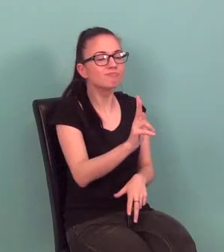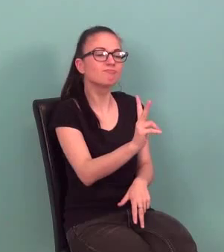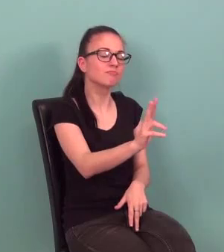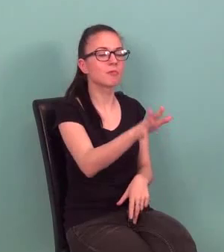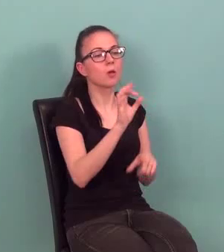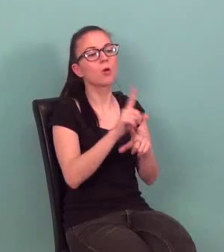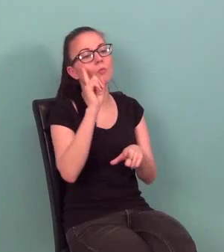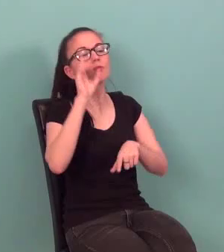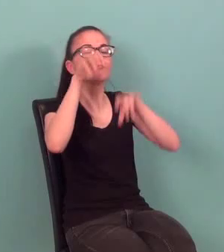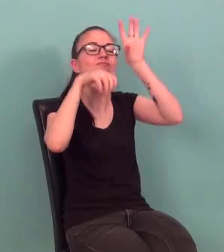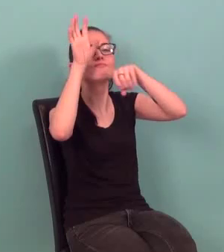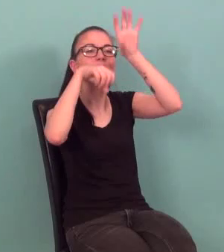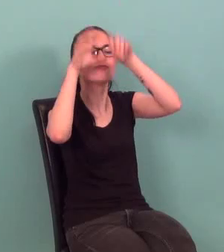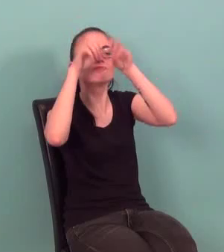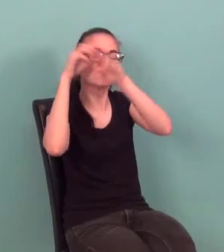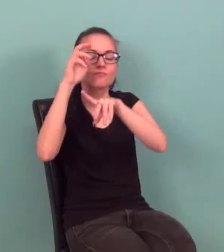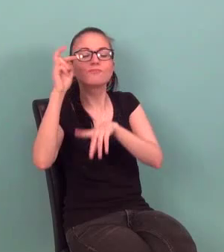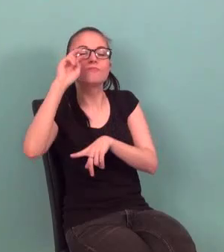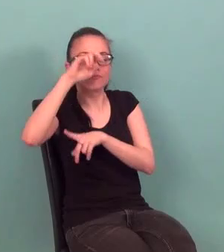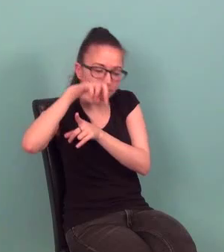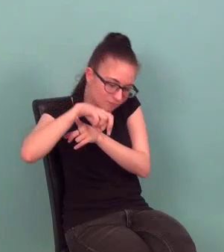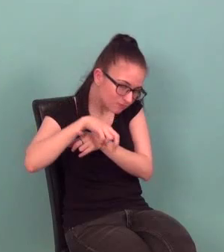Mężczyzna schodzi z drzewa i podchodzi do koszy.